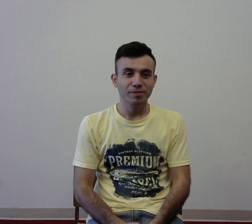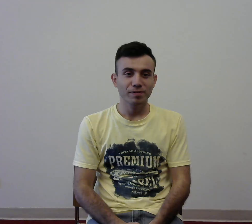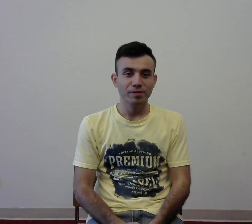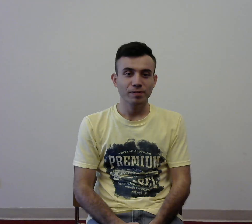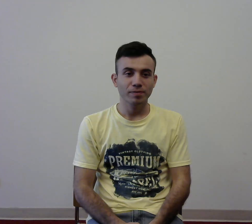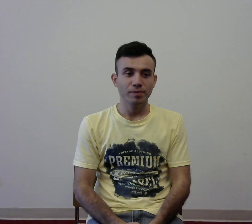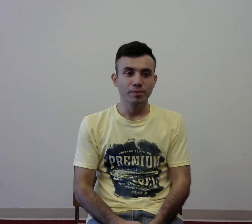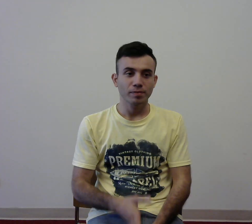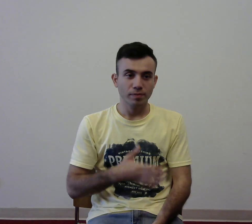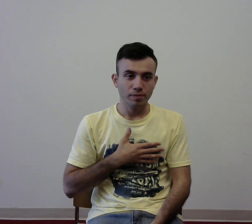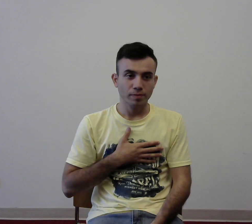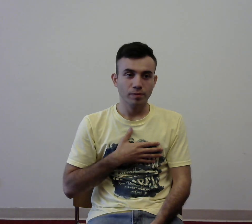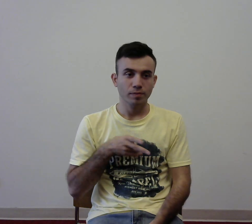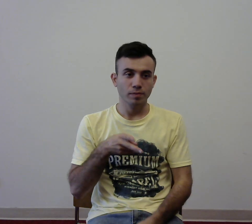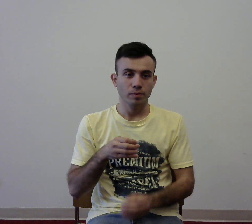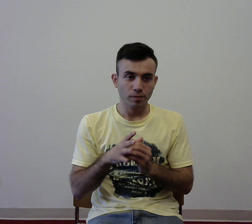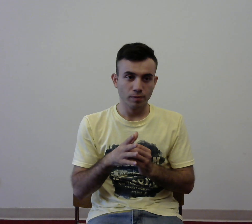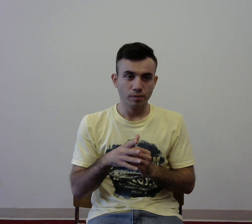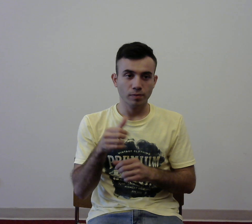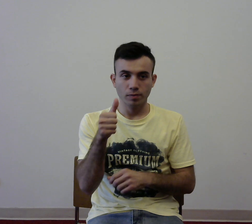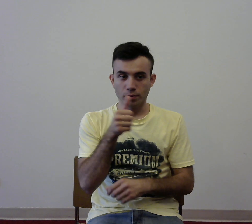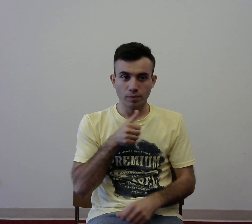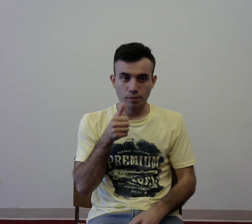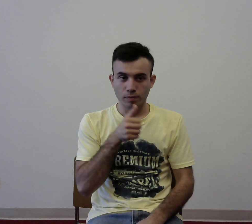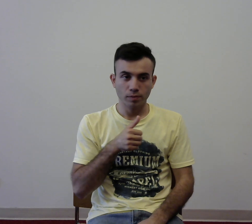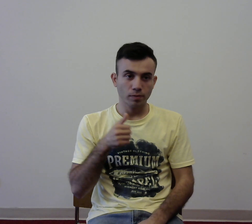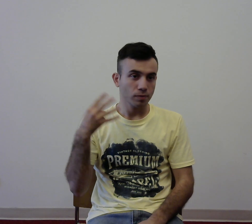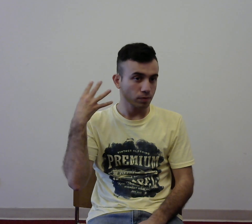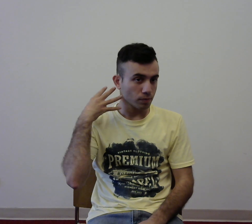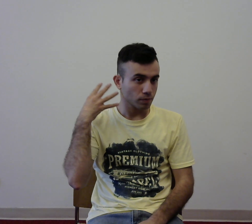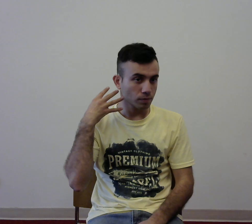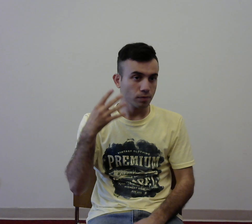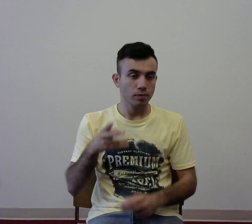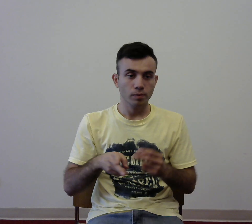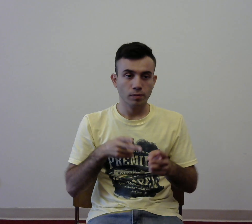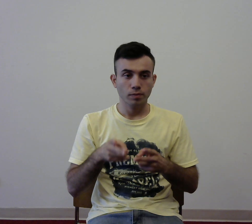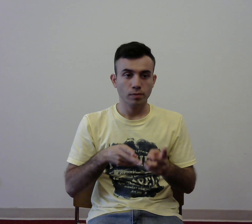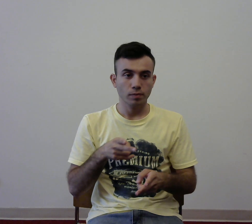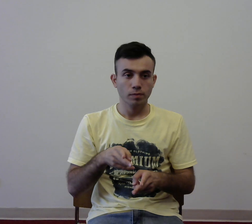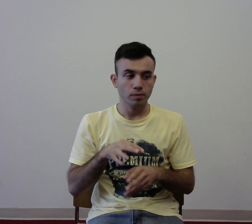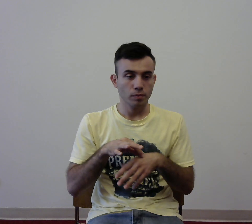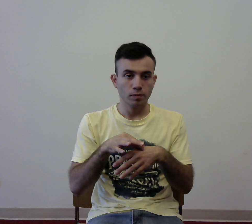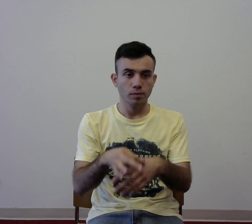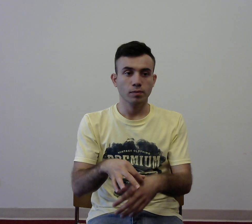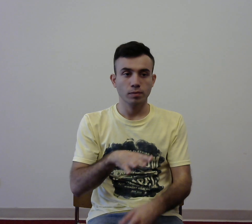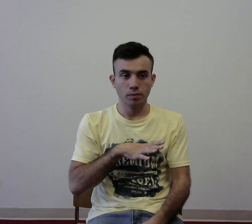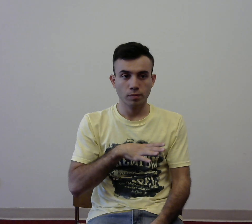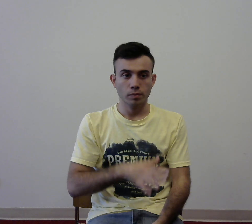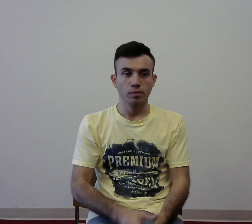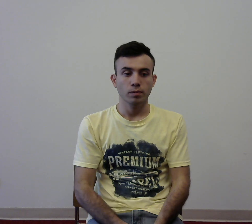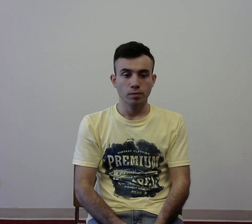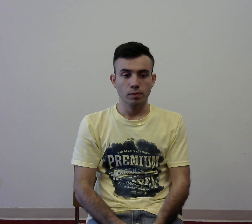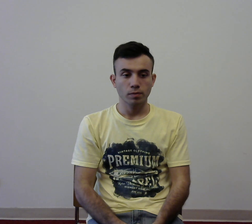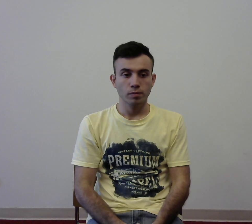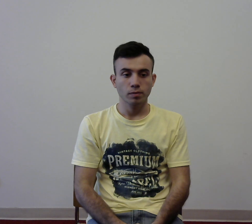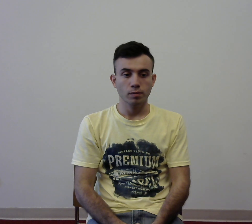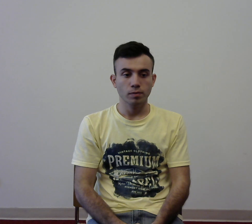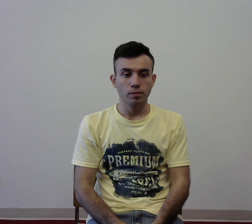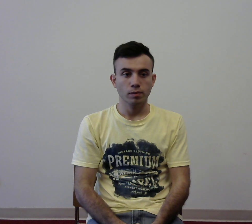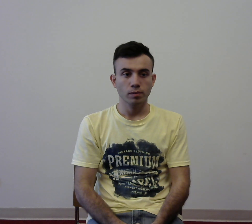Mən 2015-ci ildə koxlear implant əməliyyatı keçirmişəm